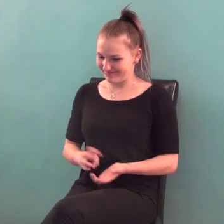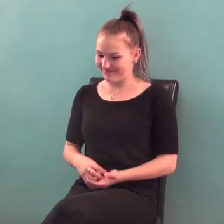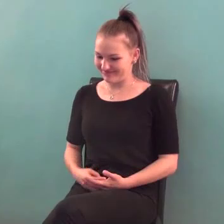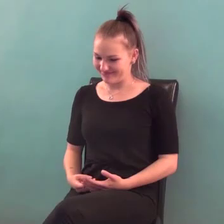Wstał.